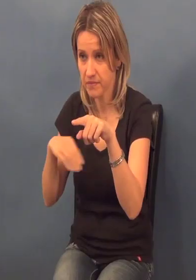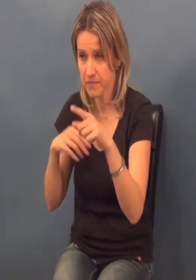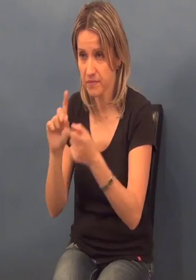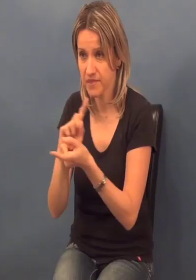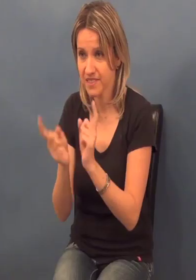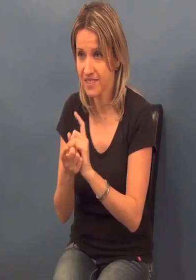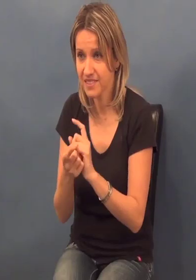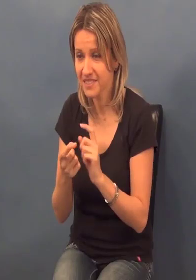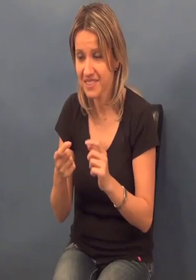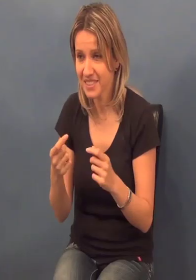Możesz się spotkać?